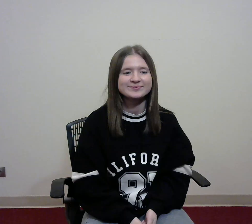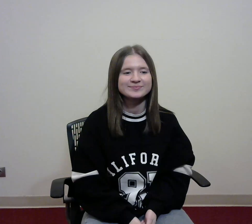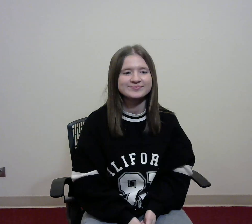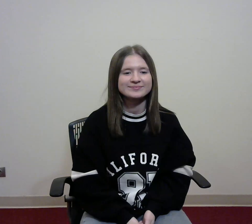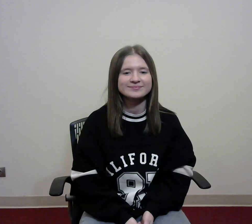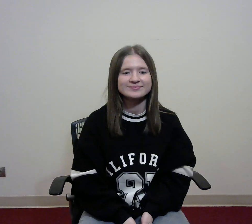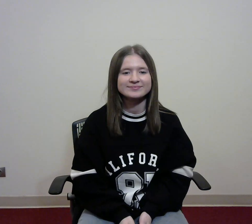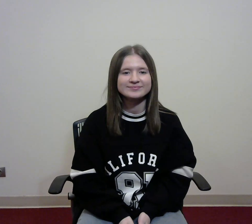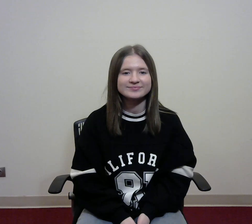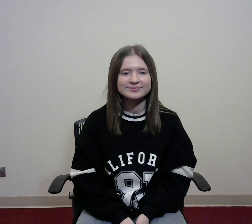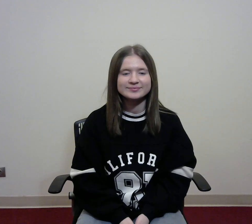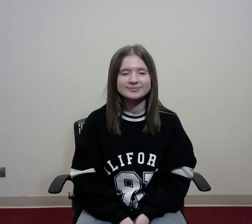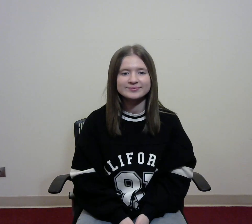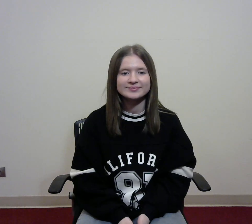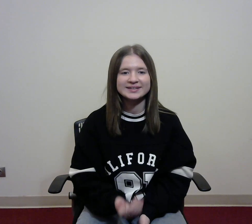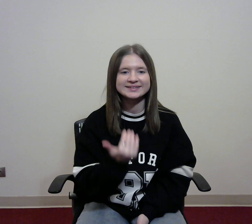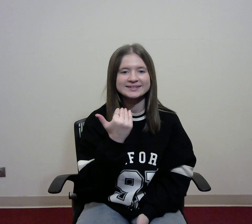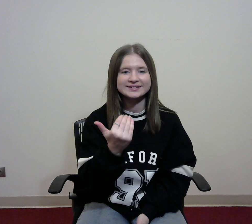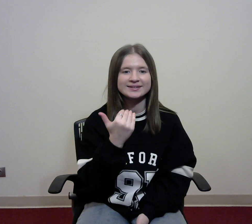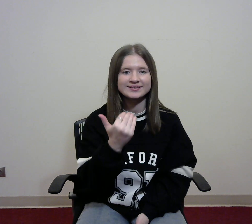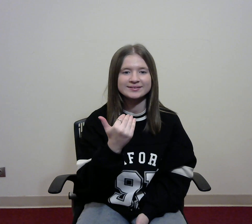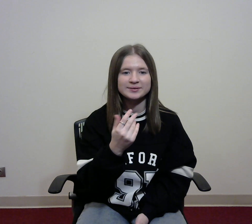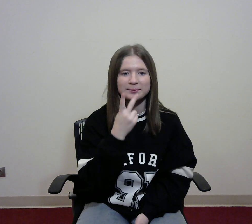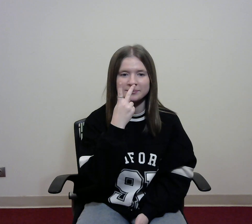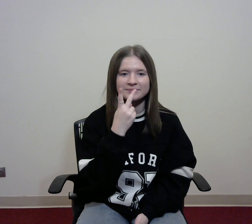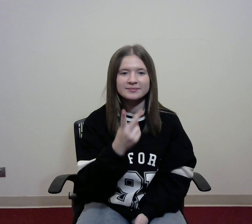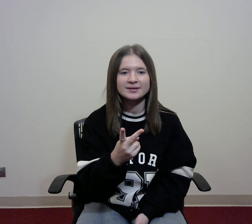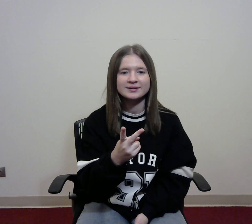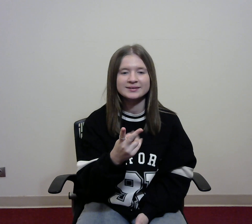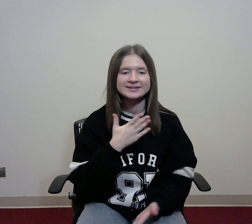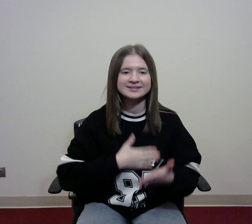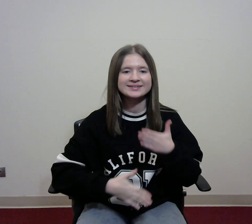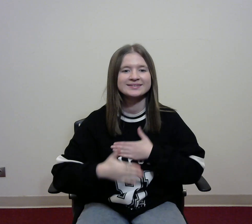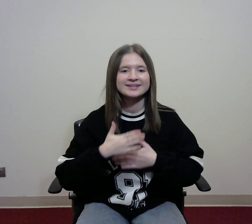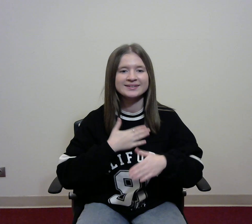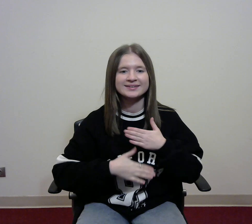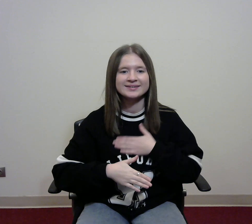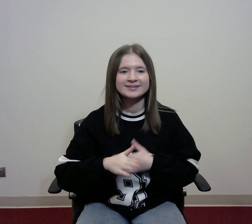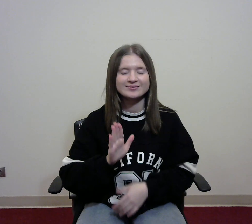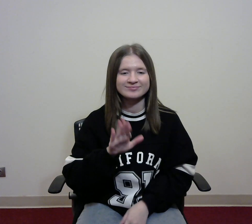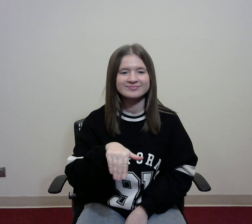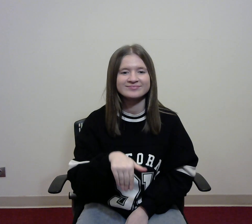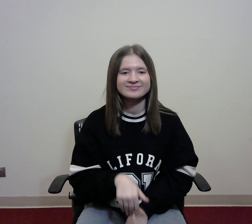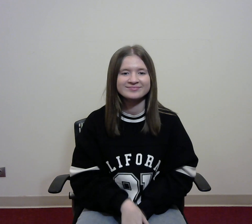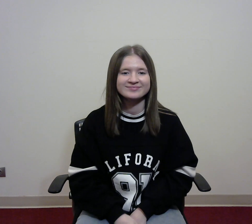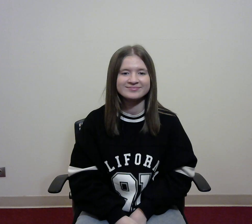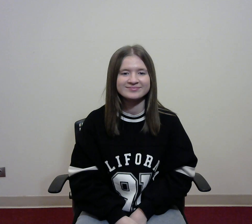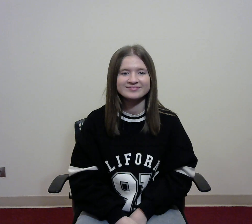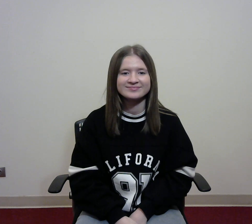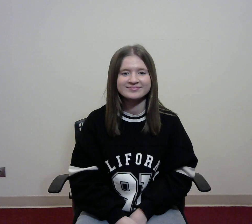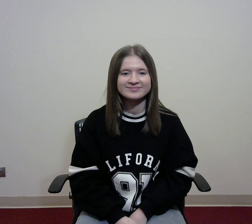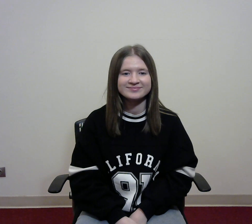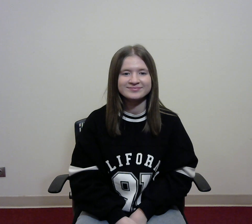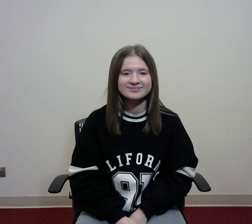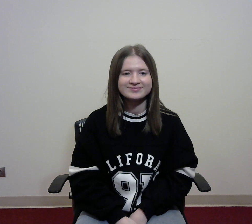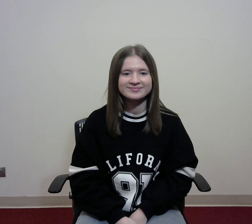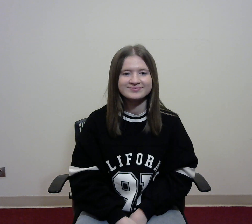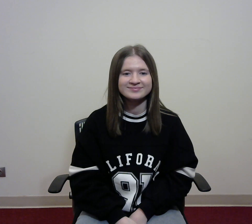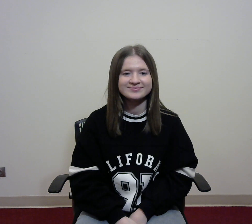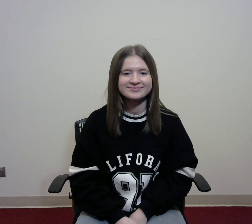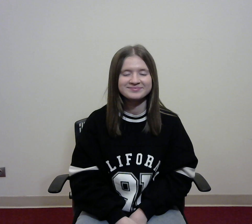Sizi görməyimə şad oldum